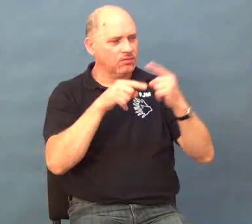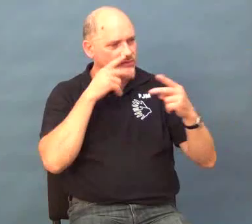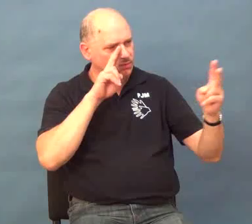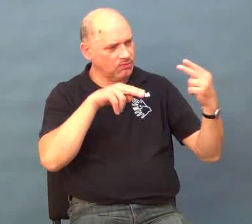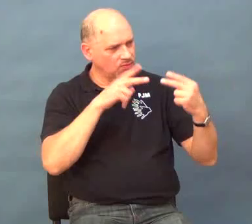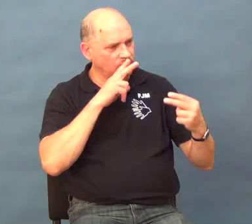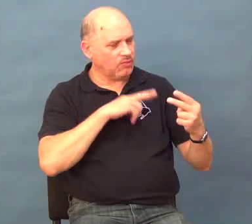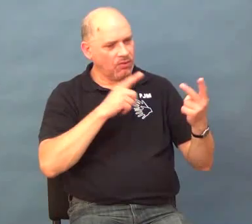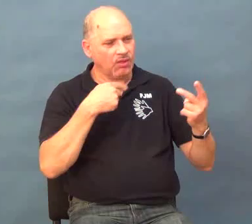Mijając przyglądają się sobie, podobają się sobie nawzajem.